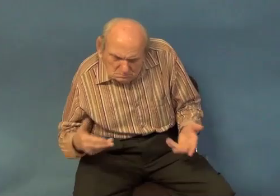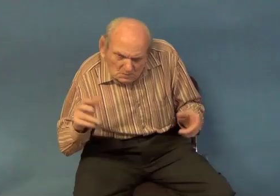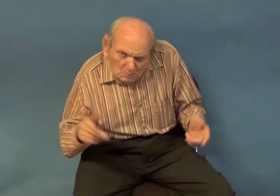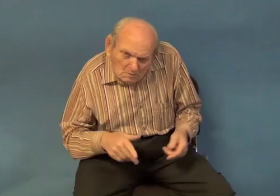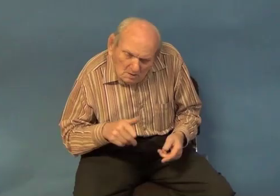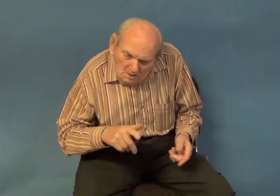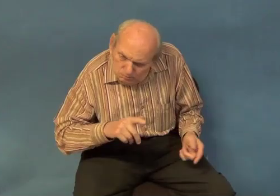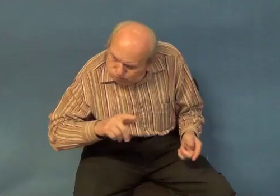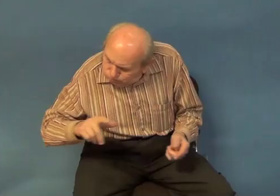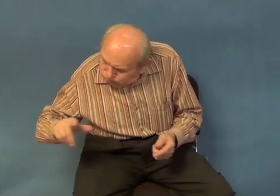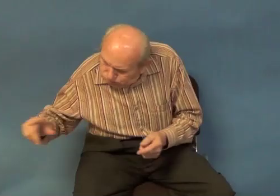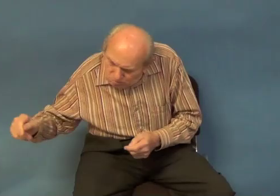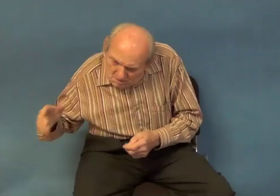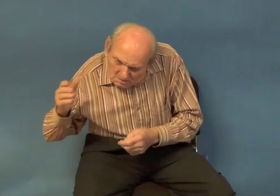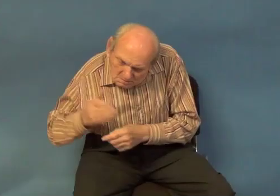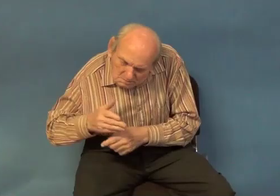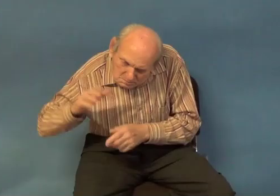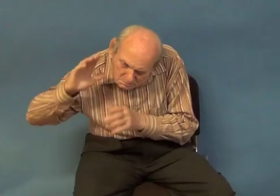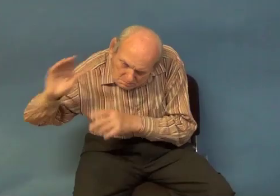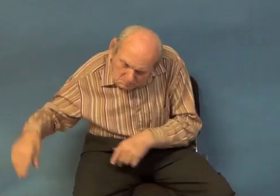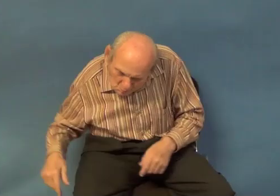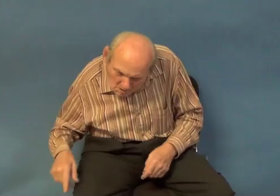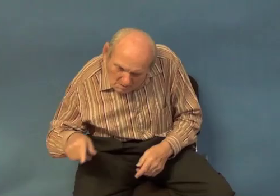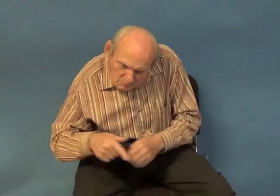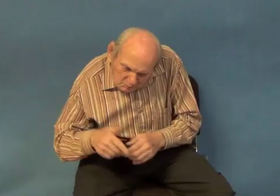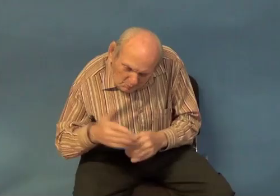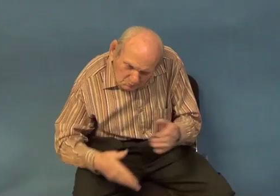No i poszedł sobie, i tyle, koniec.